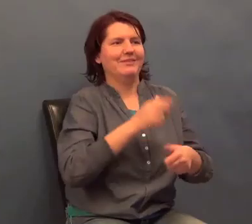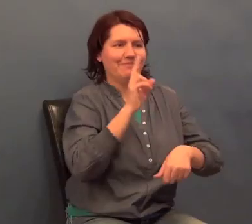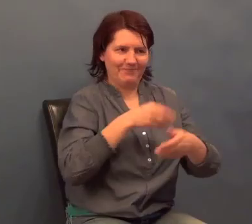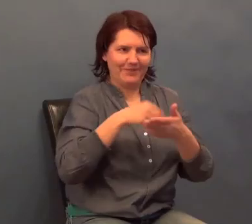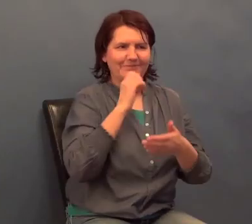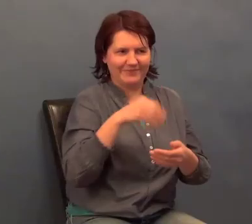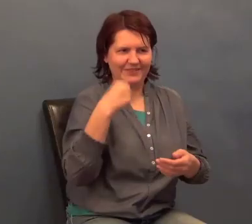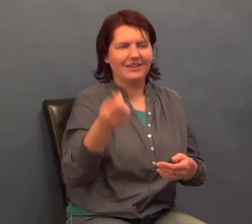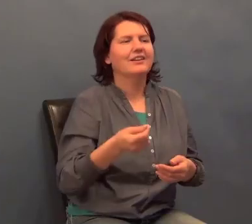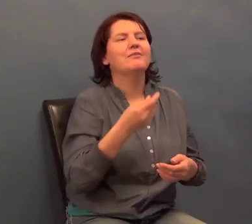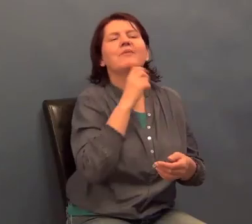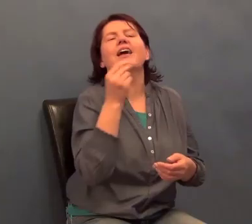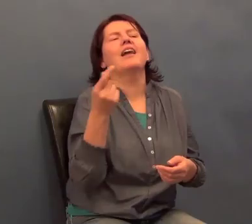Babcia chce płacić i pyta, ile to kosztuje.